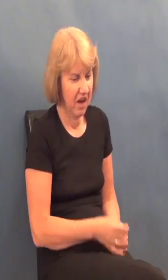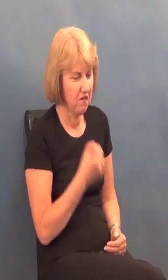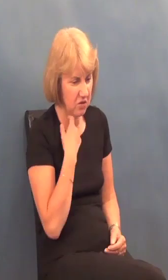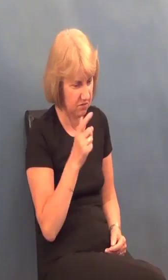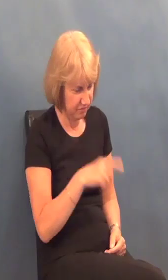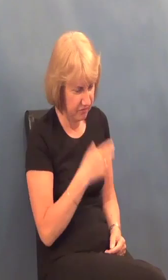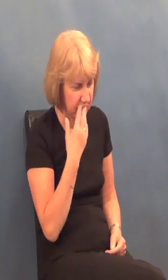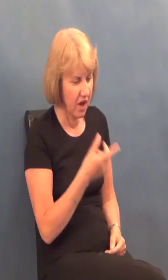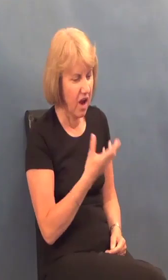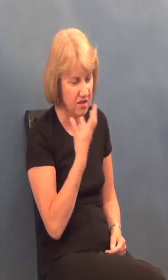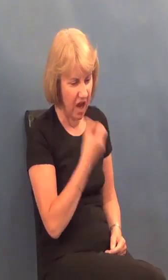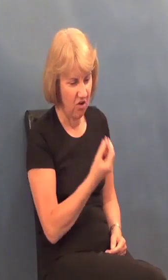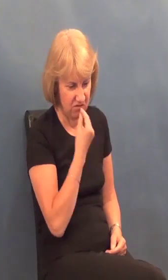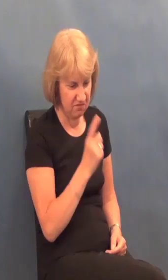Zakaz spożywania alkoholu, to wiem, ale zakaz spożywania gorącego jedzenia?